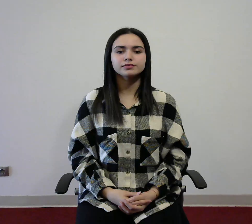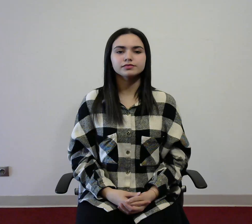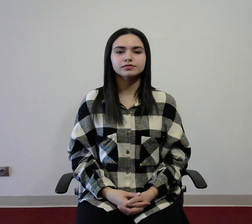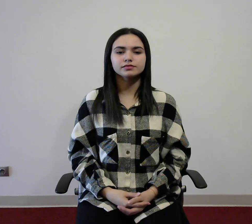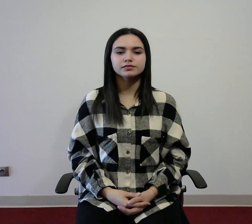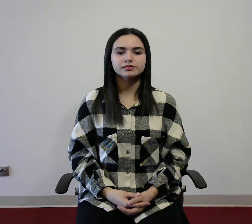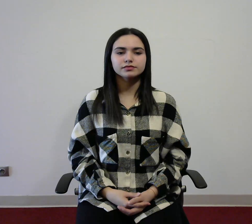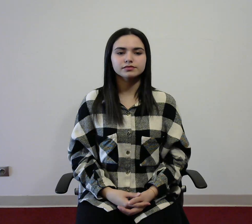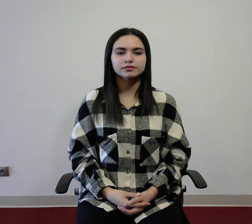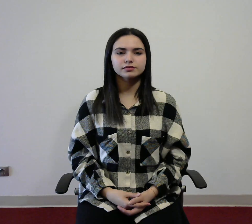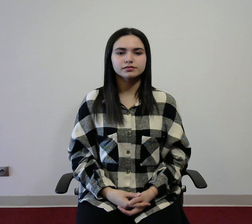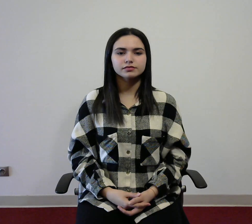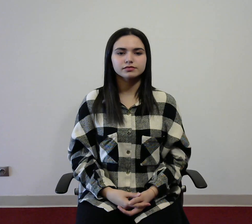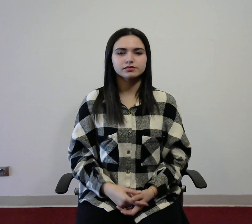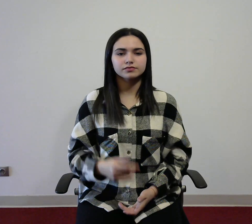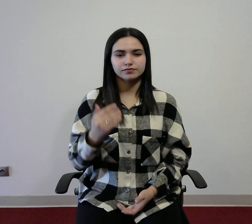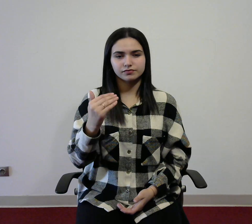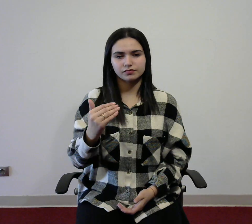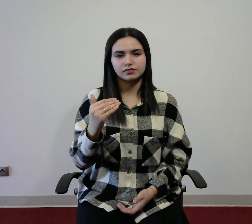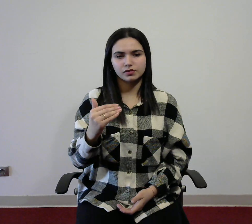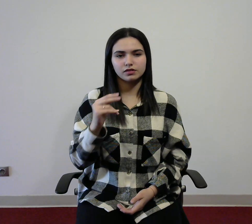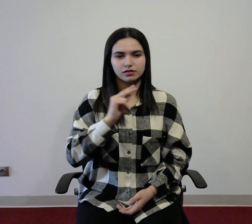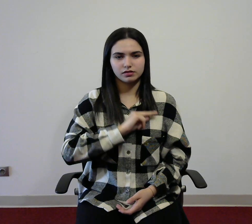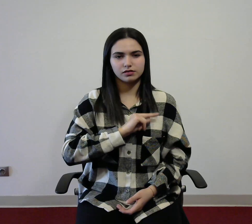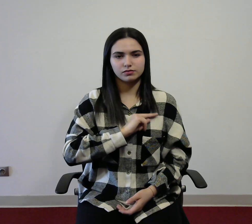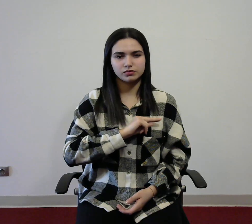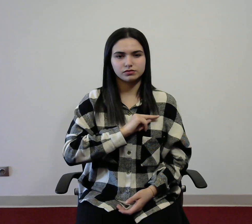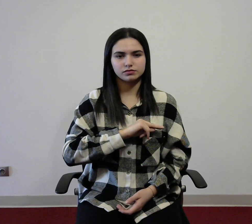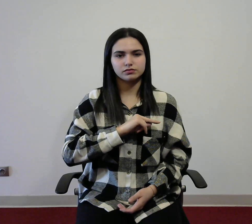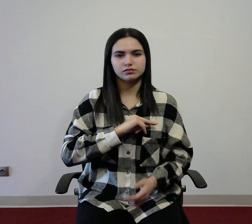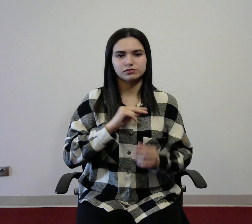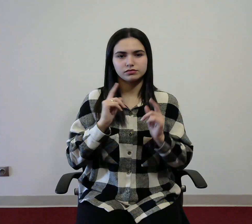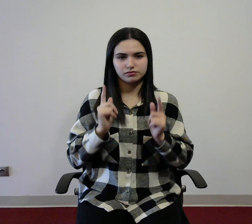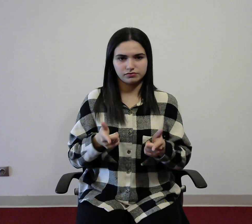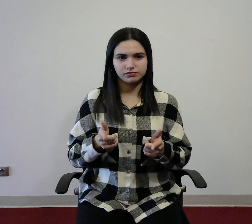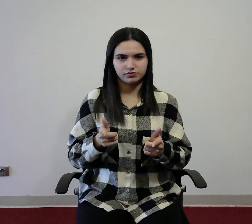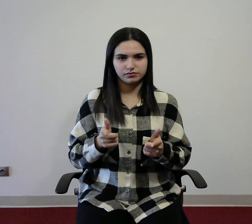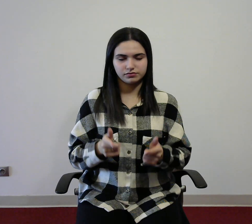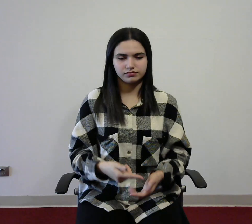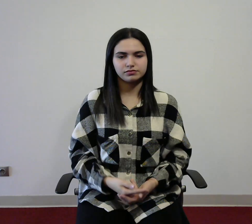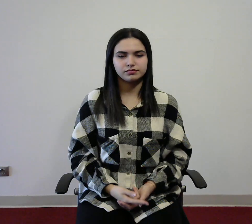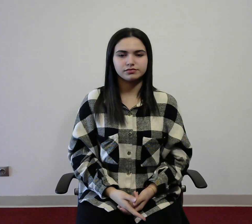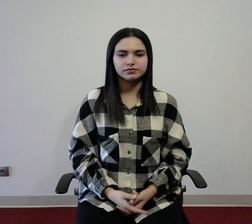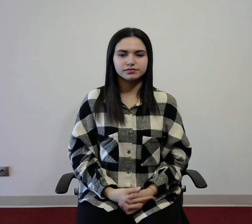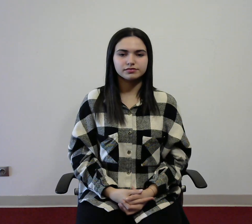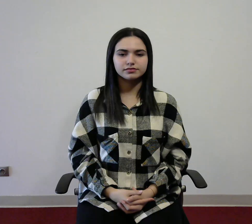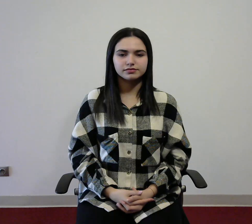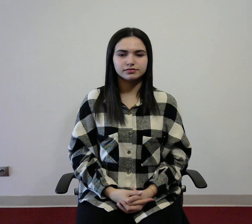Siz işdən razısınız?